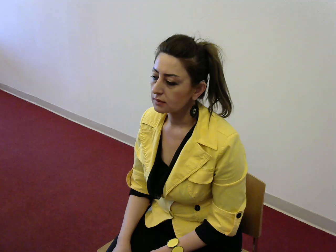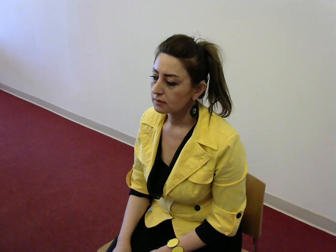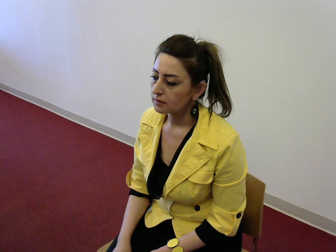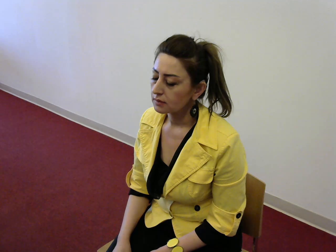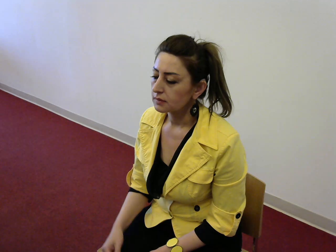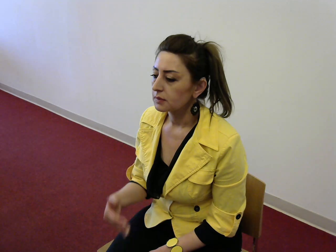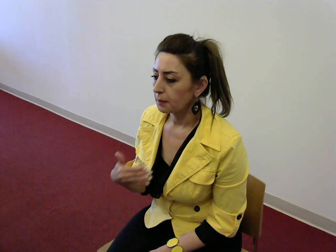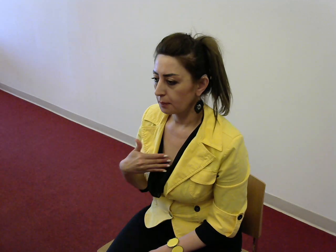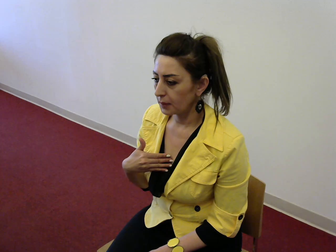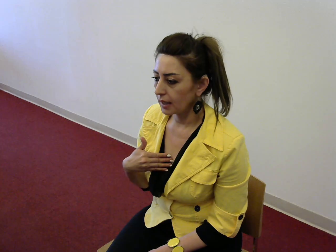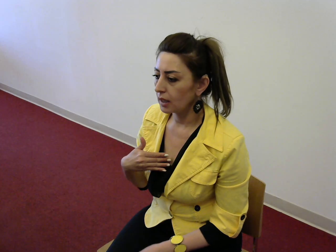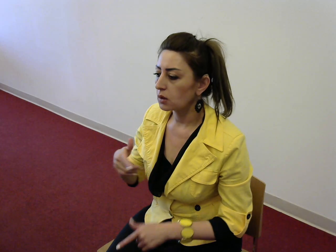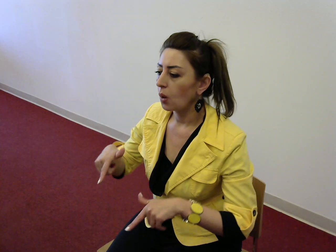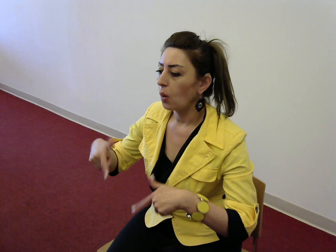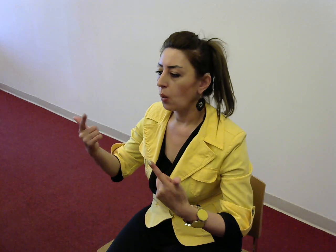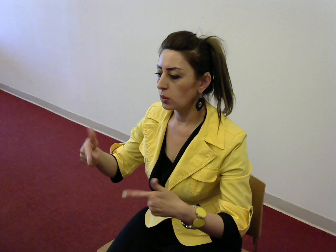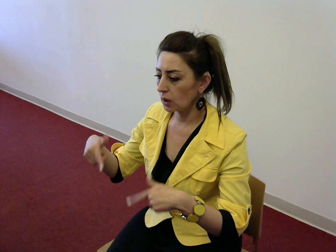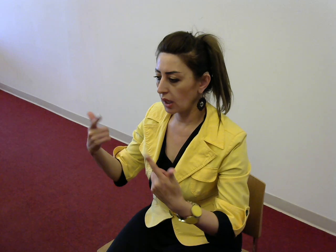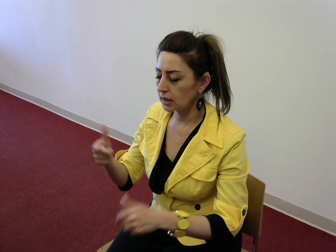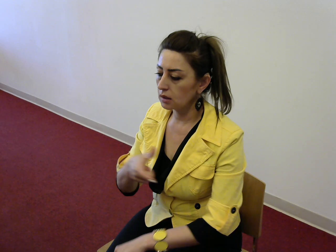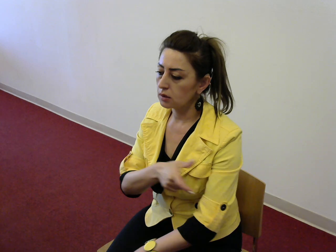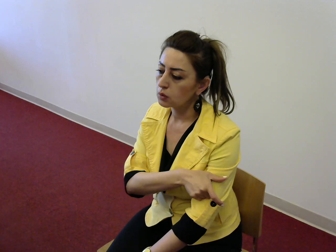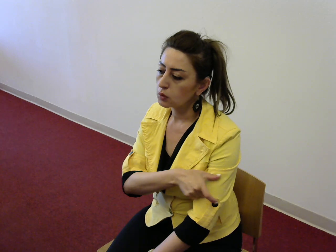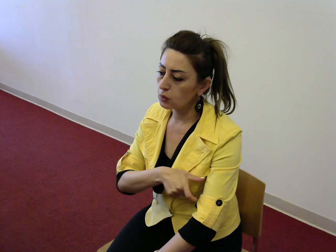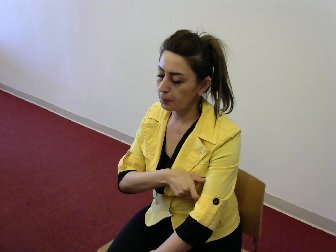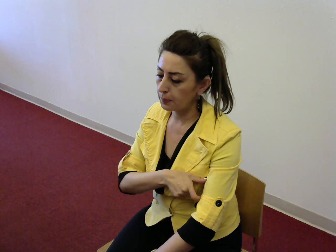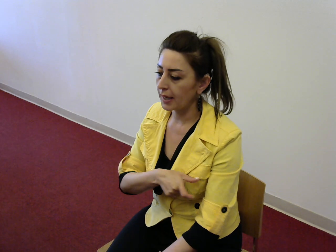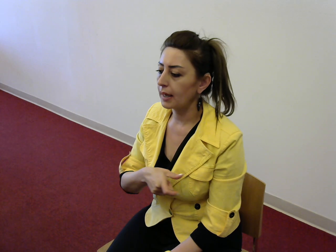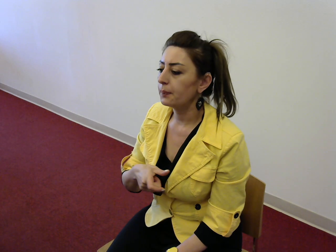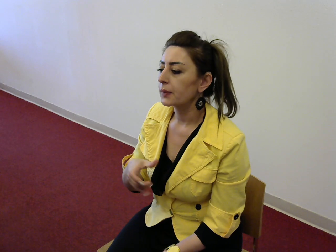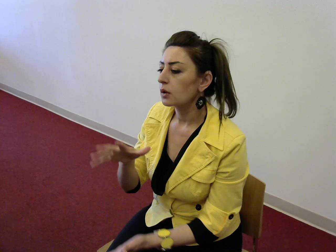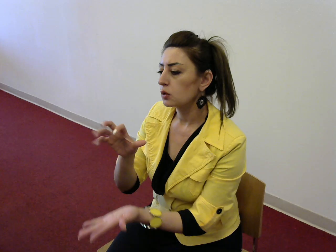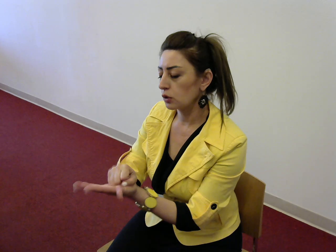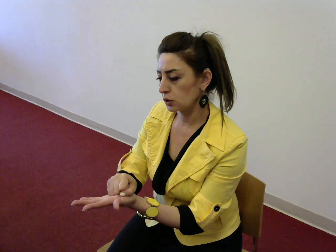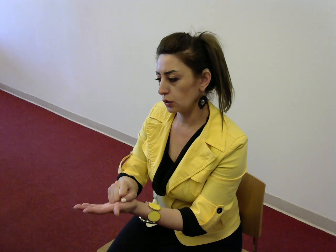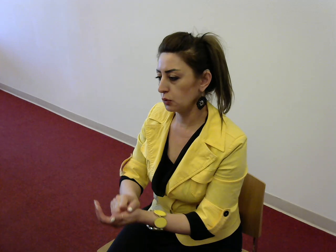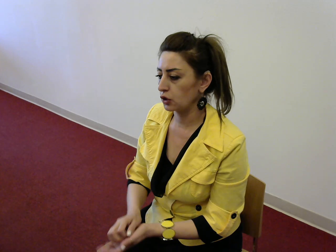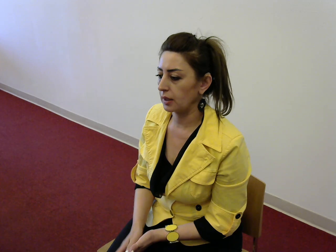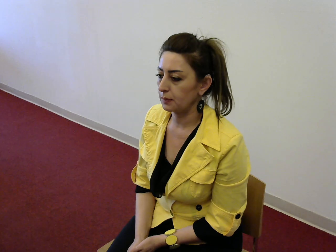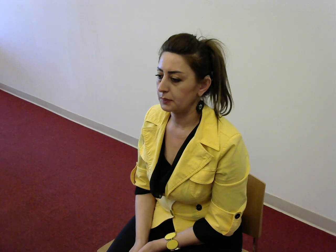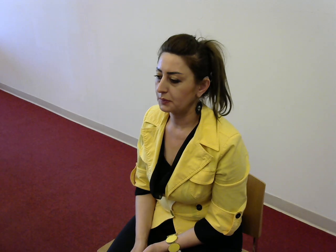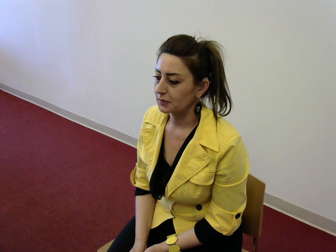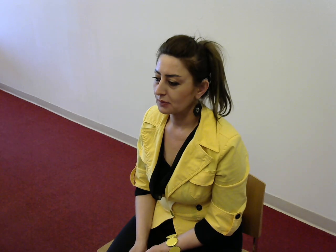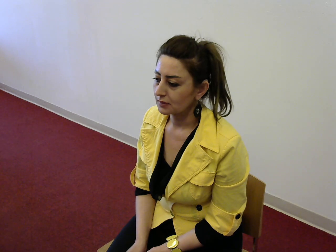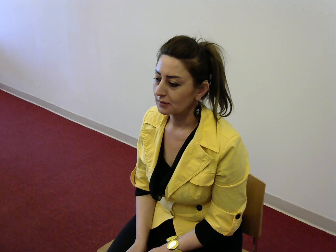Mən onlayn növbə götürmüşəm